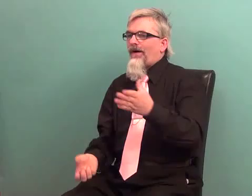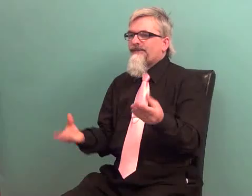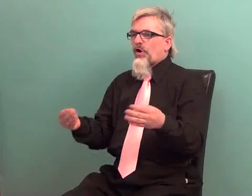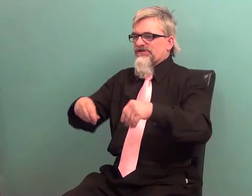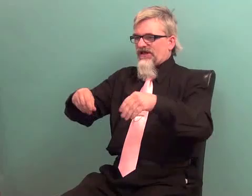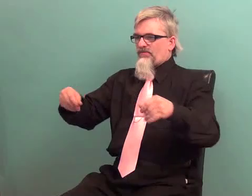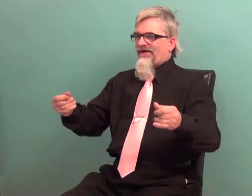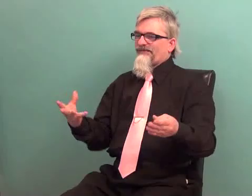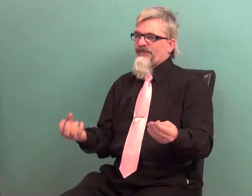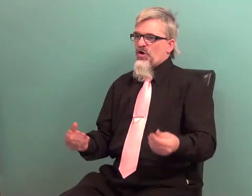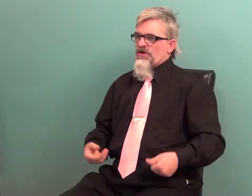Ziemia jest wilgotna.